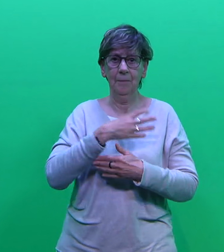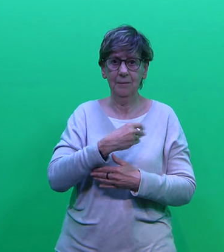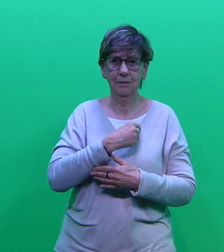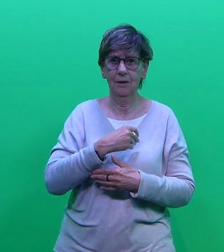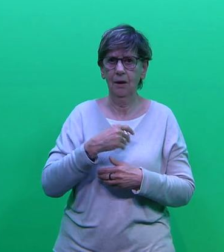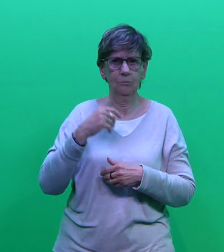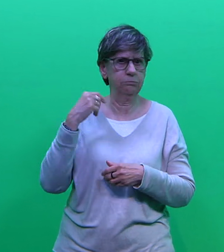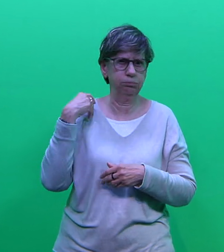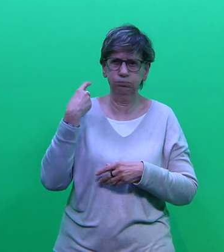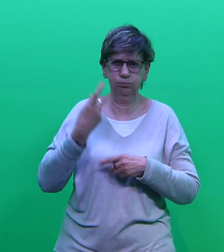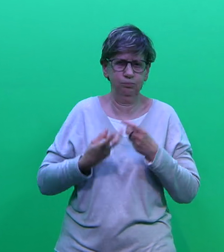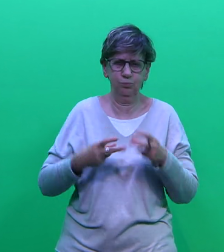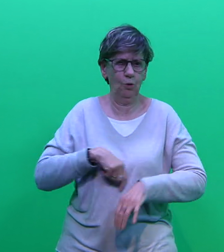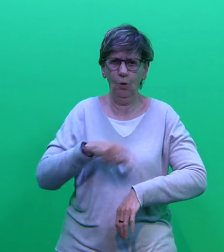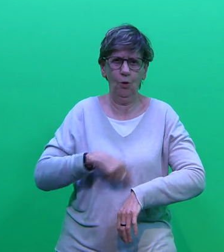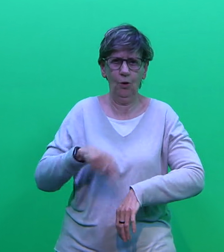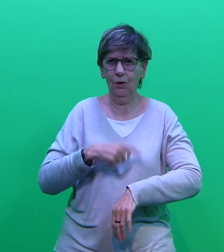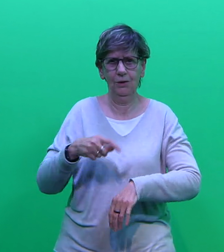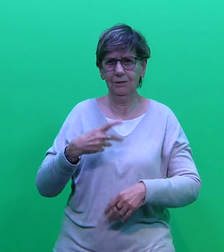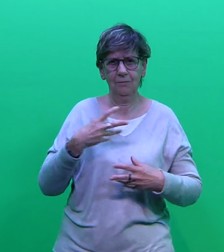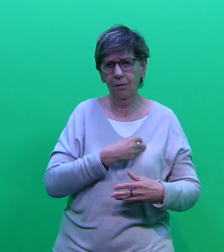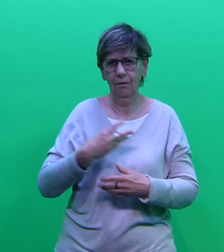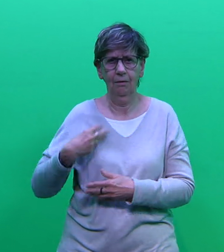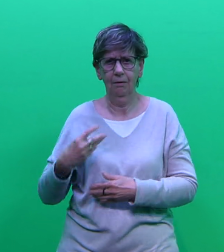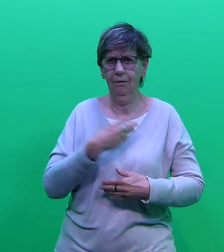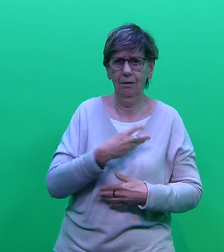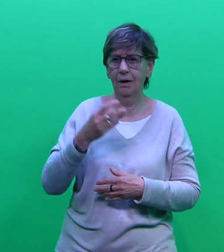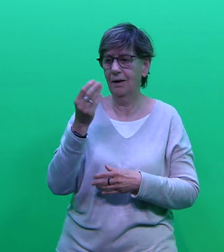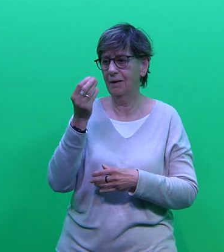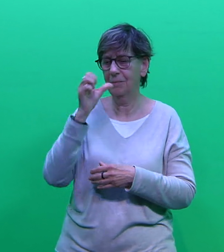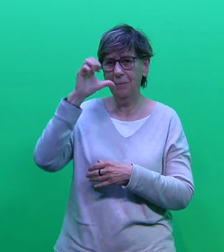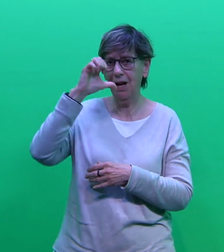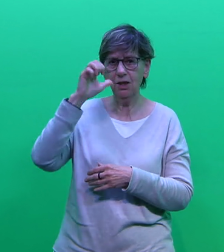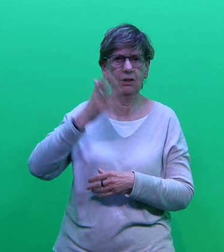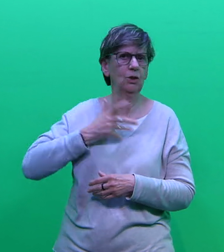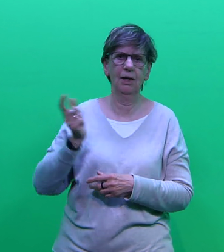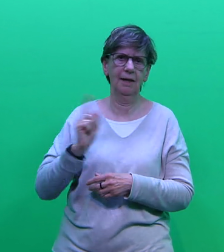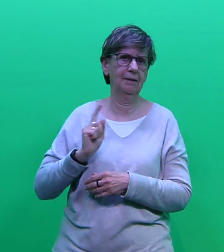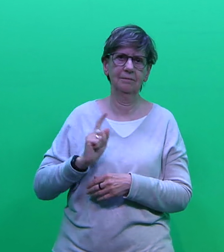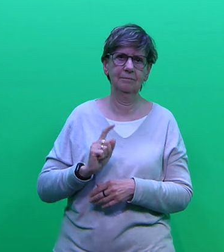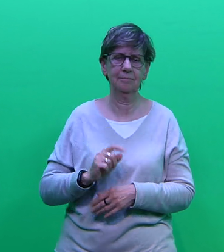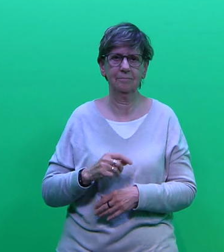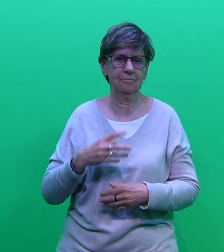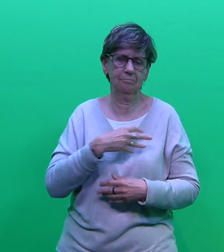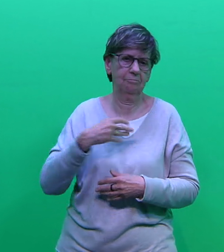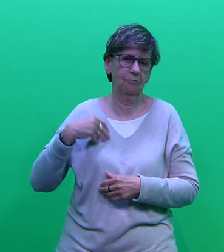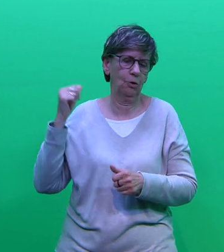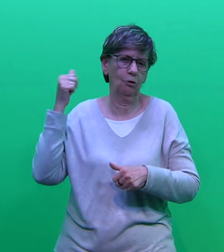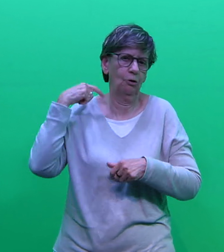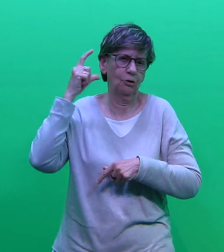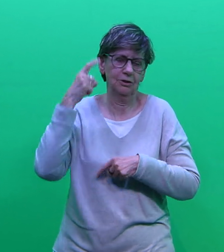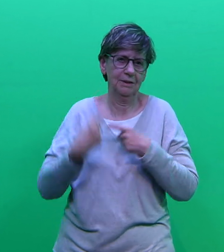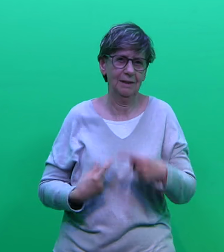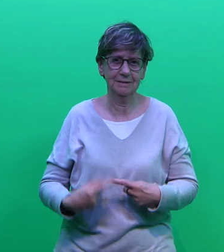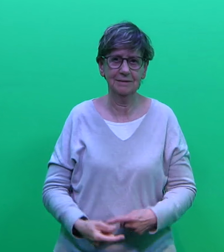Li dono el pit cada dia moltes hores, tots dos pits. No vol el biberó. Li dono el pit cada dia.